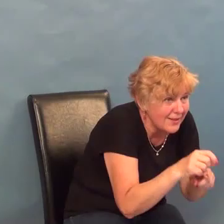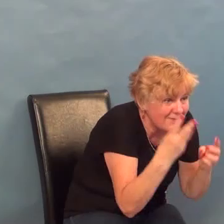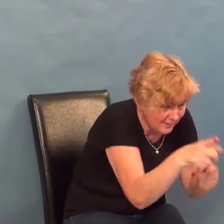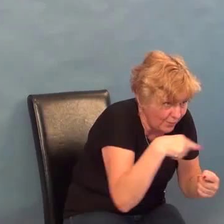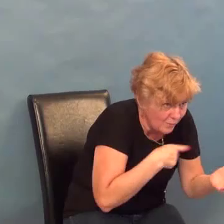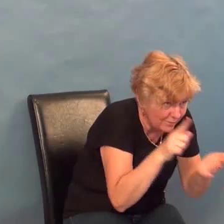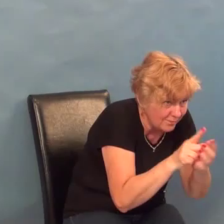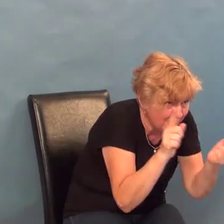Uda się nam spotkać?